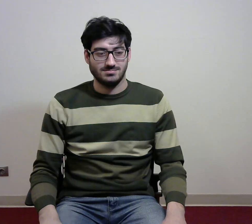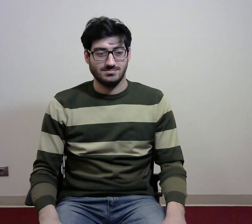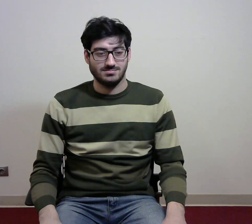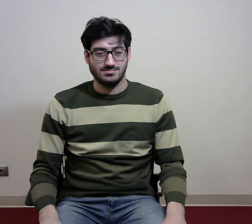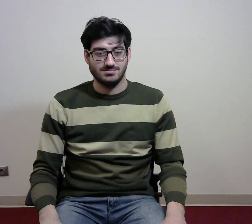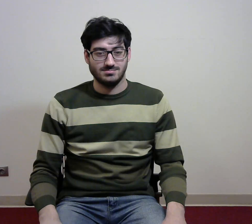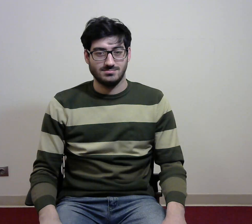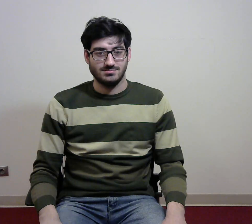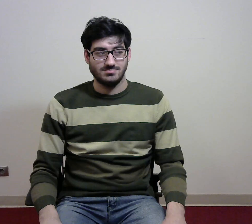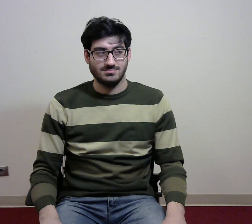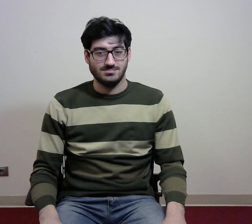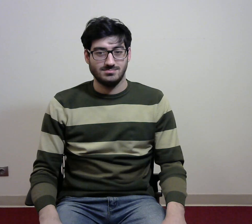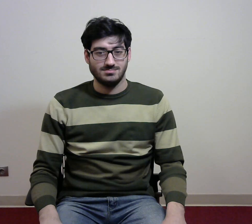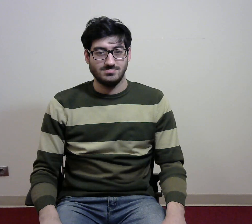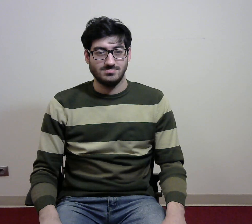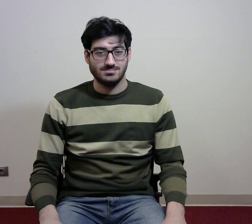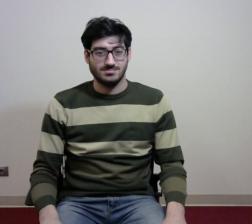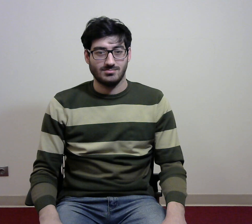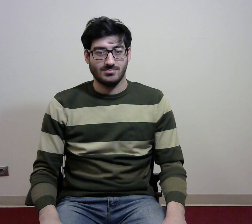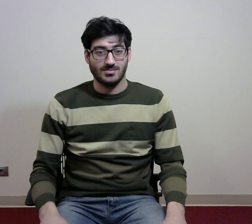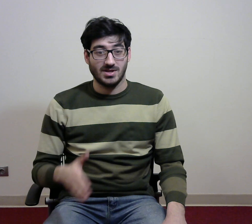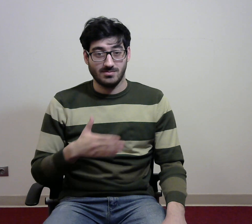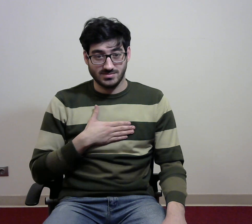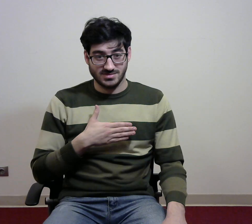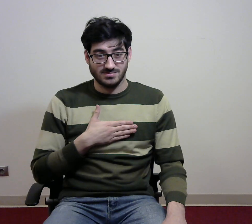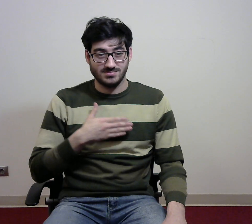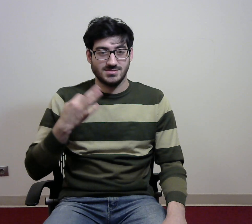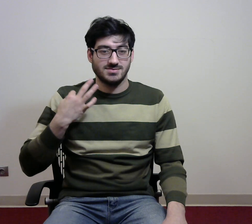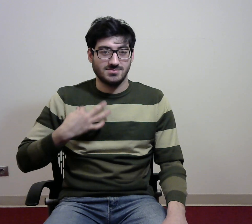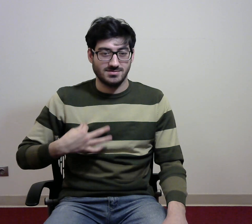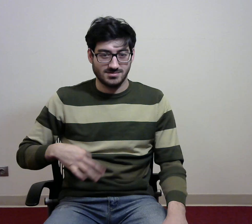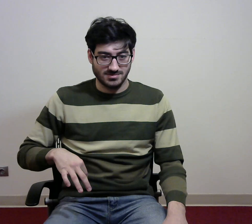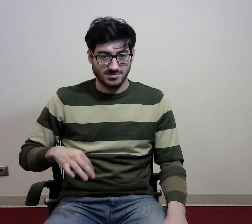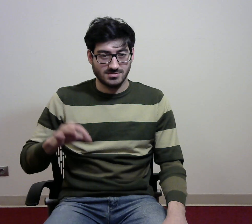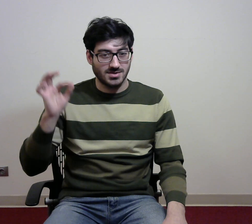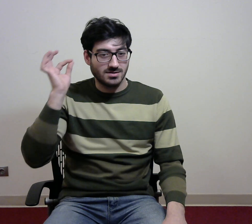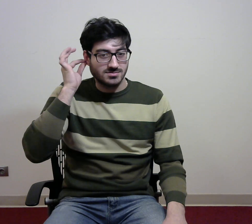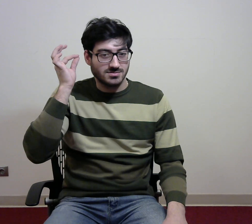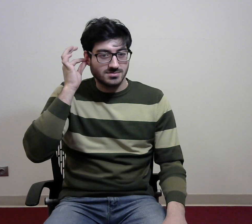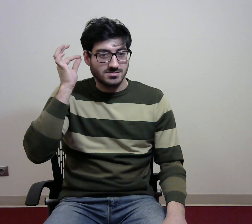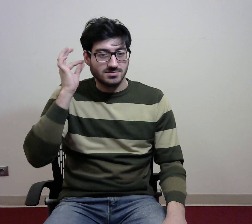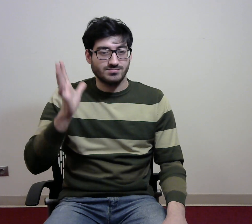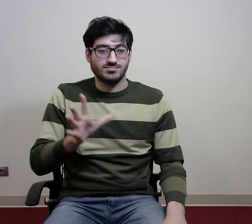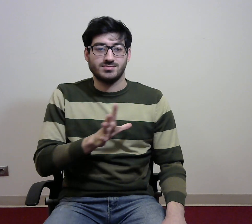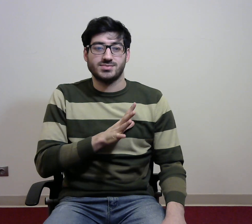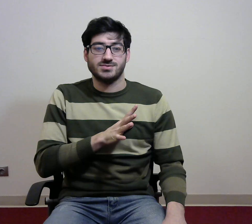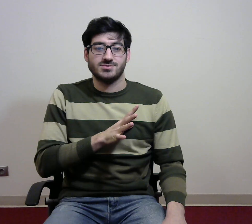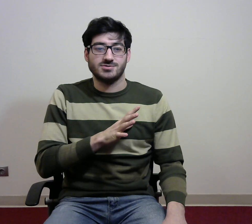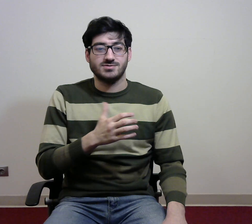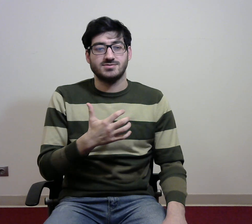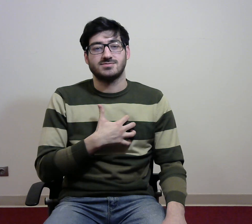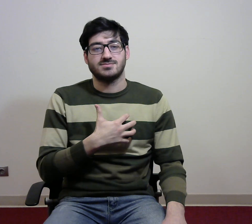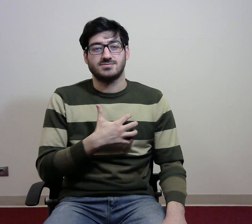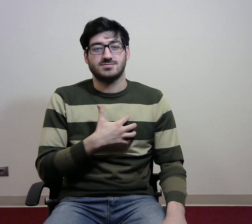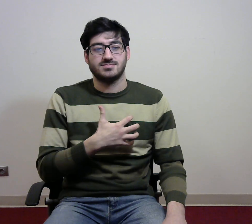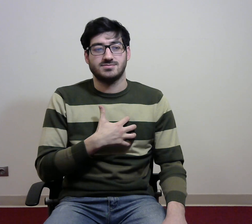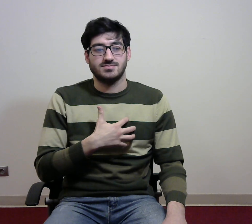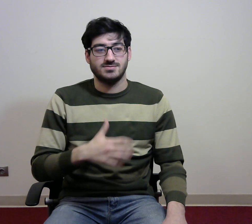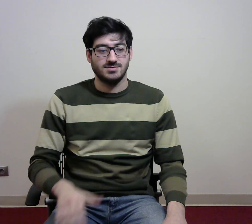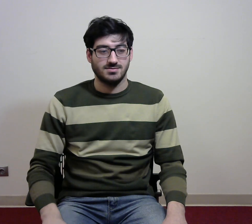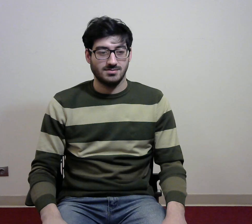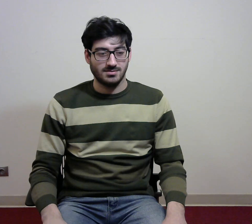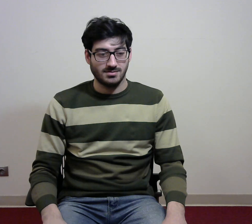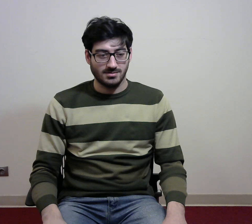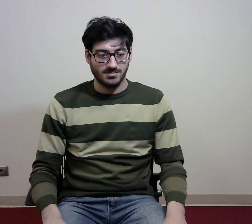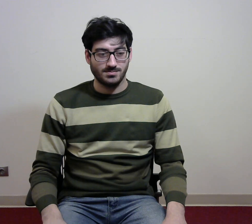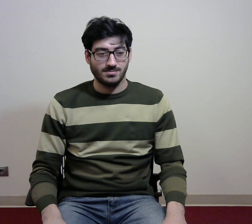Mənim oğlum həkim olmaq istəyir